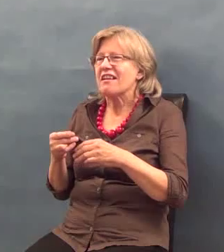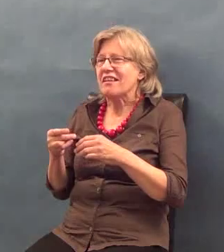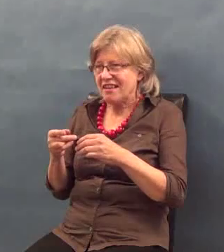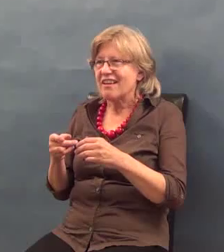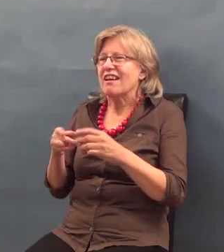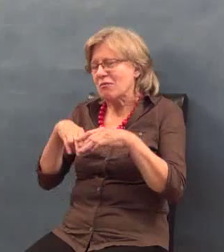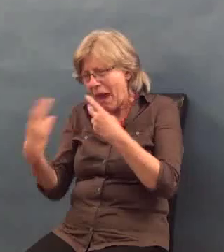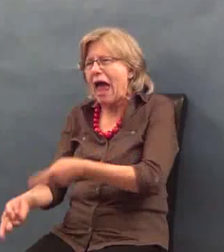Spadł z roweru.